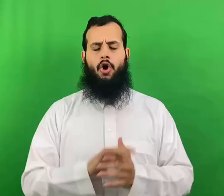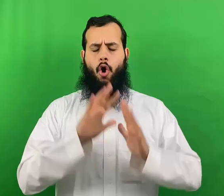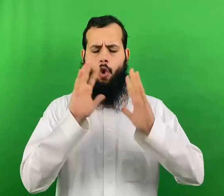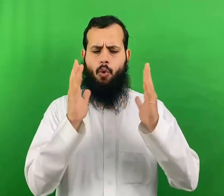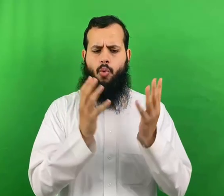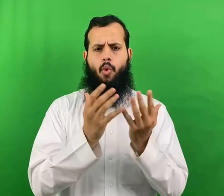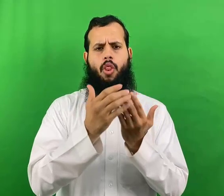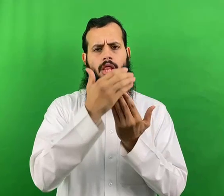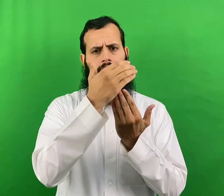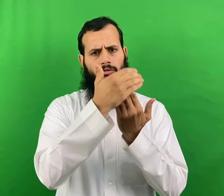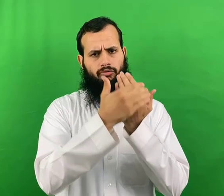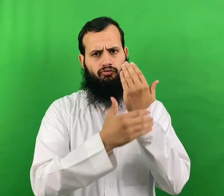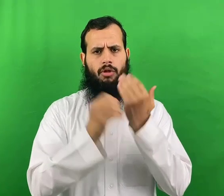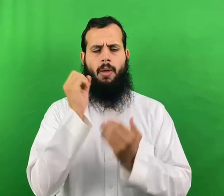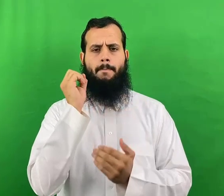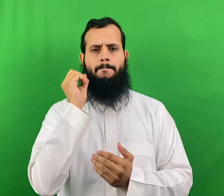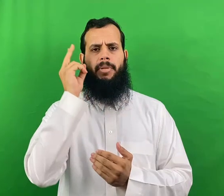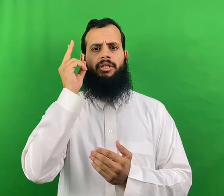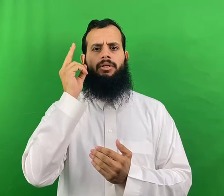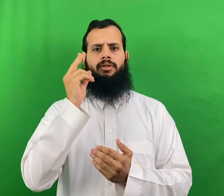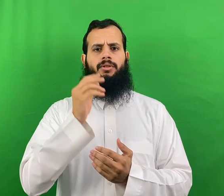كل محدثة بدعة